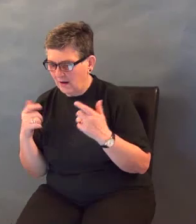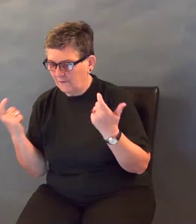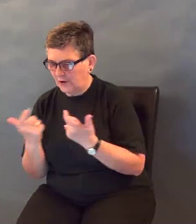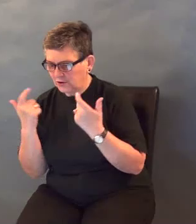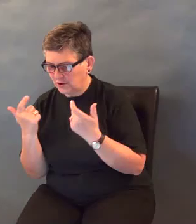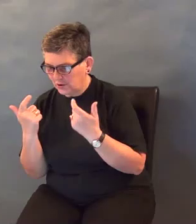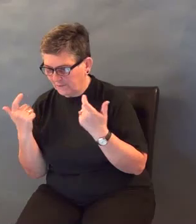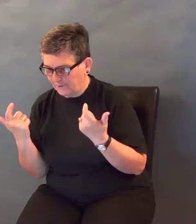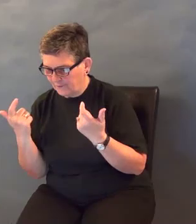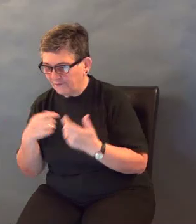Wycieczka.